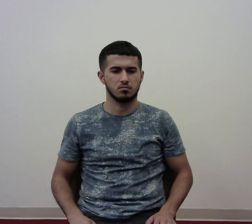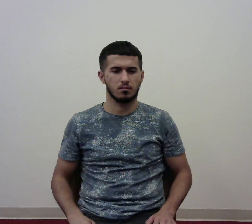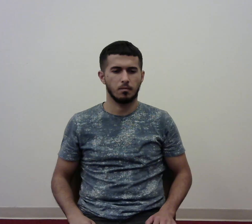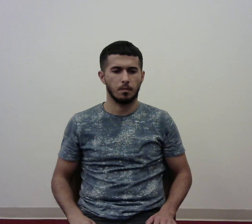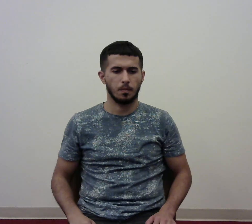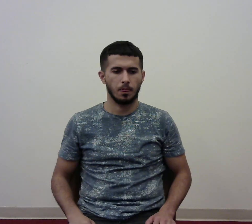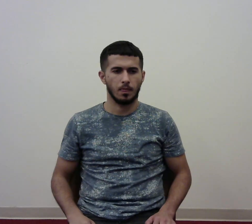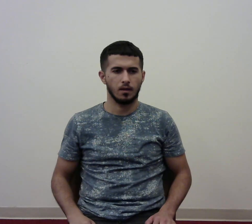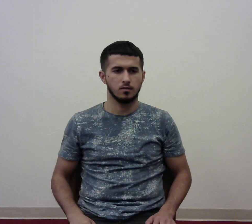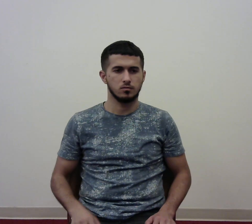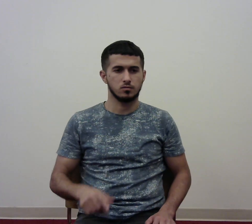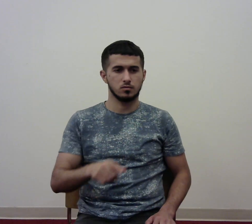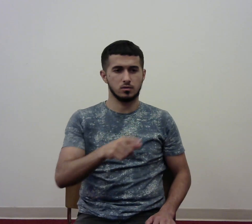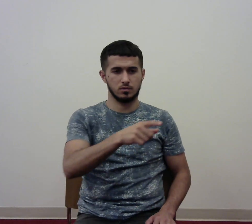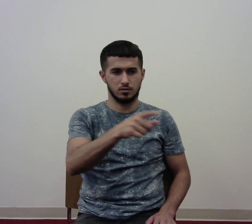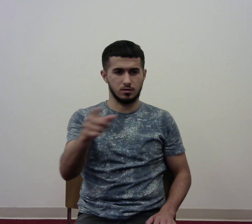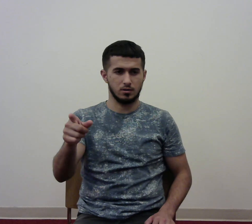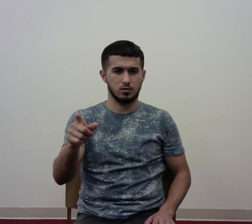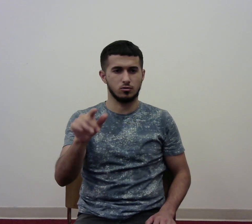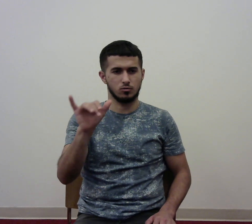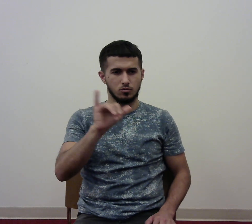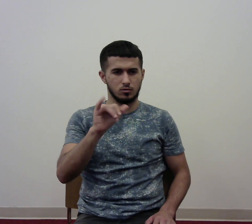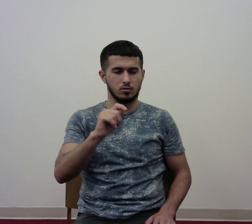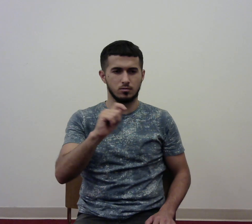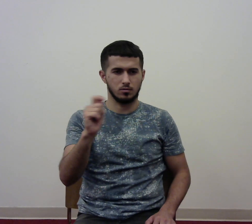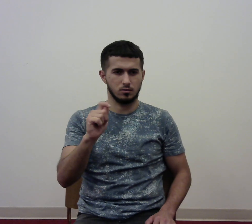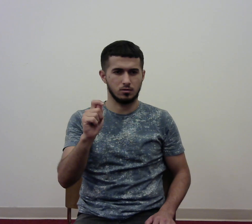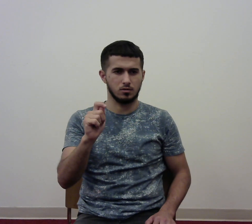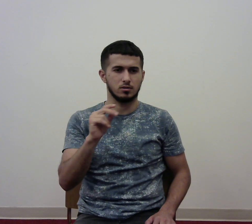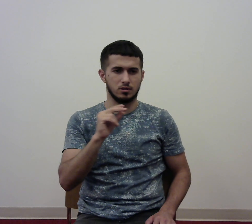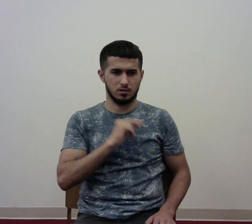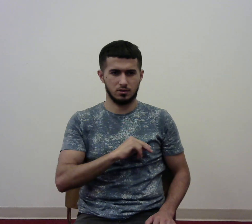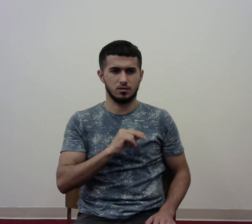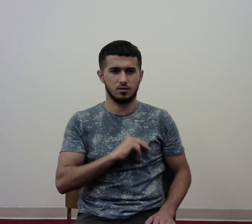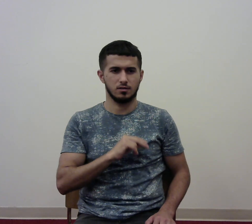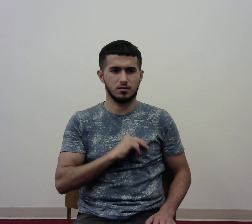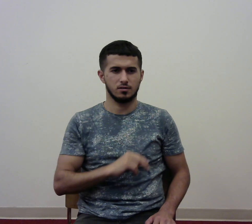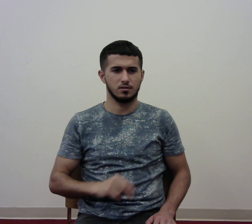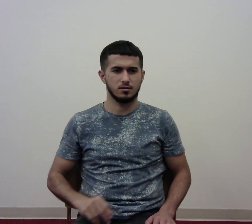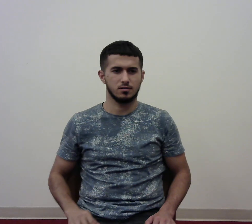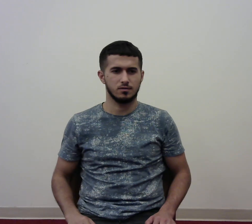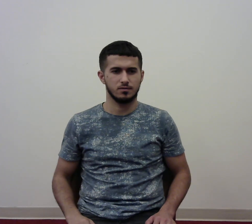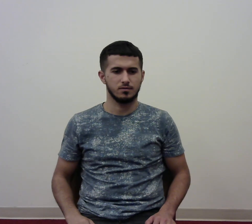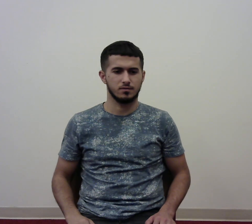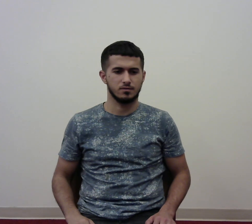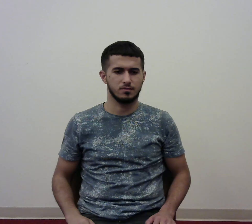Siz həftə sonu işləyirsiz?